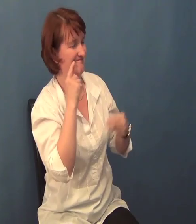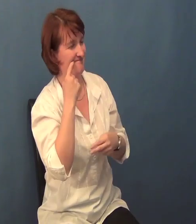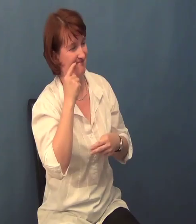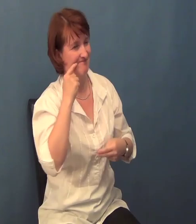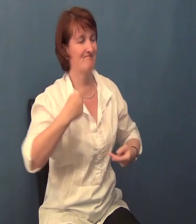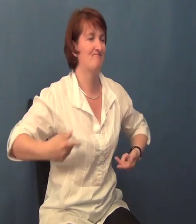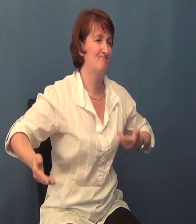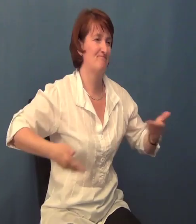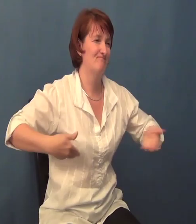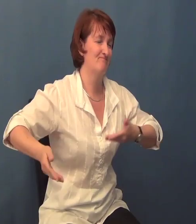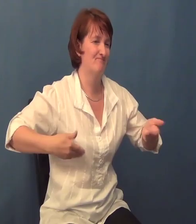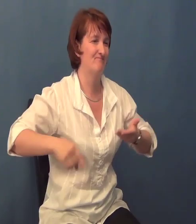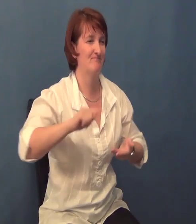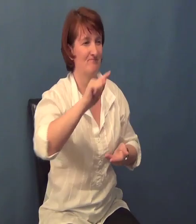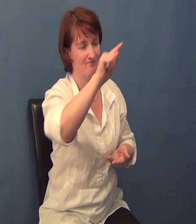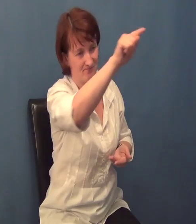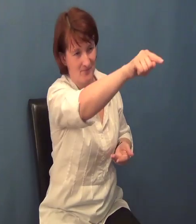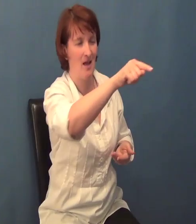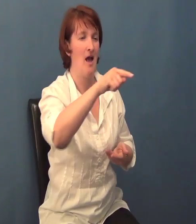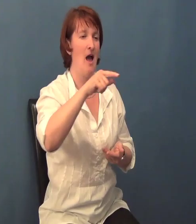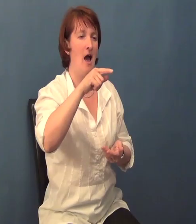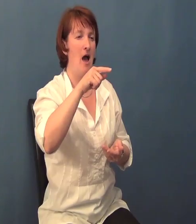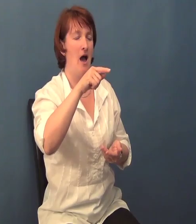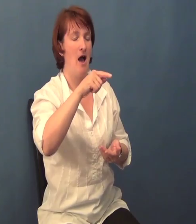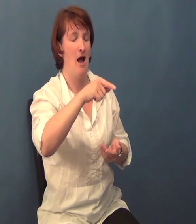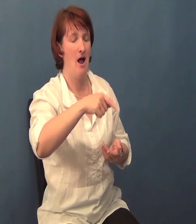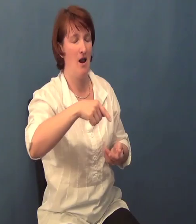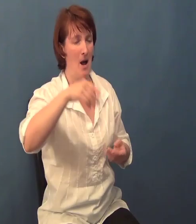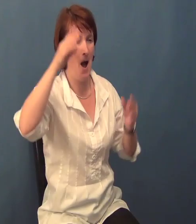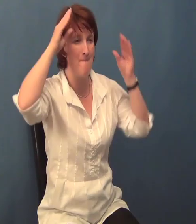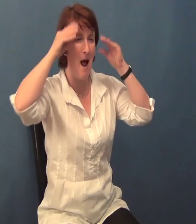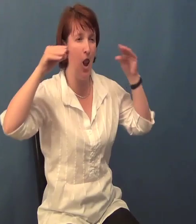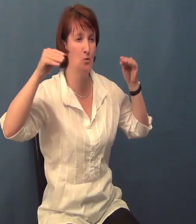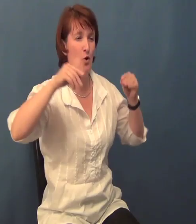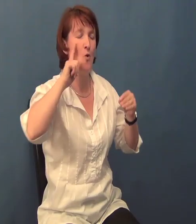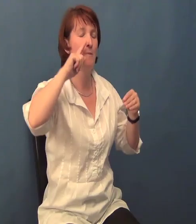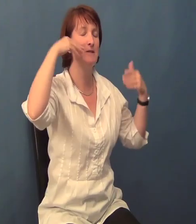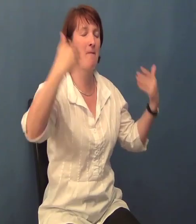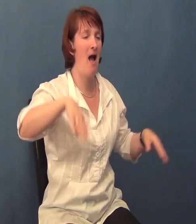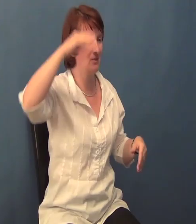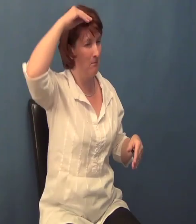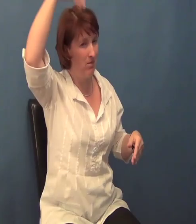Odchodzą... Widzą kapelusz, który spadł chłopcu z głowy.